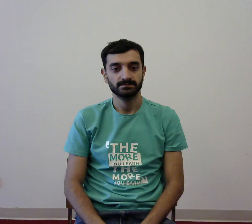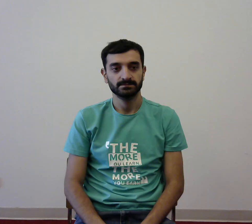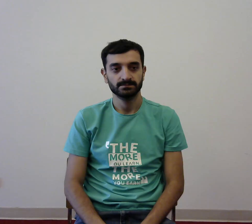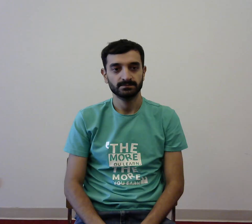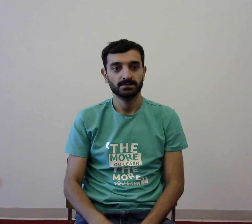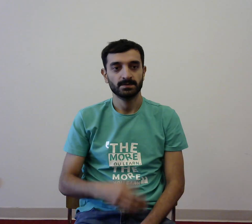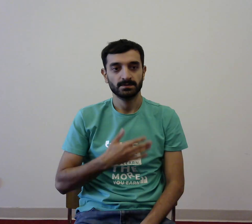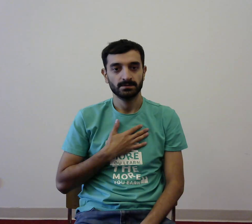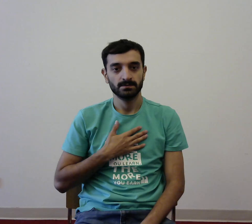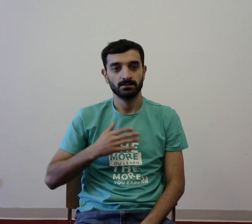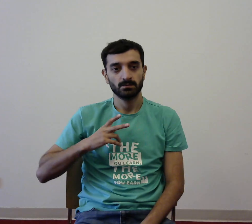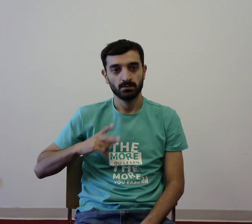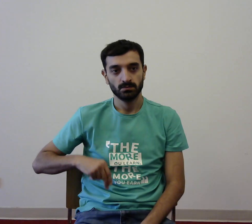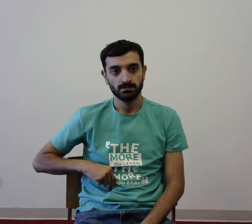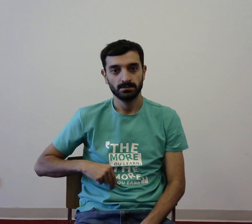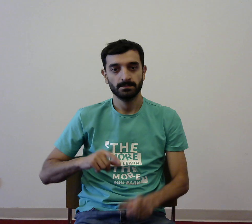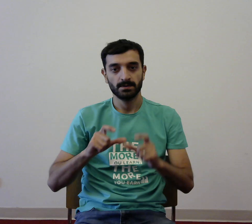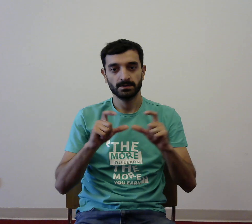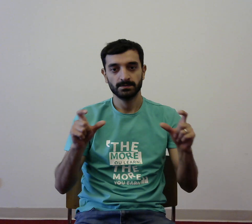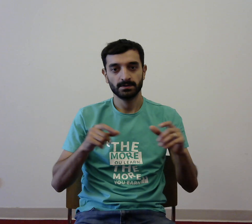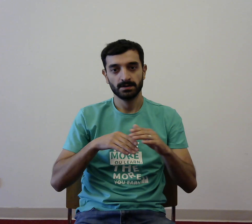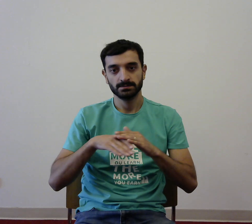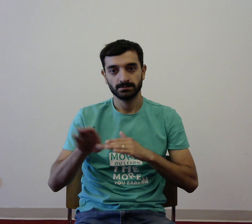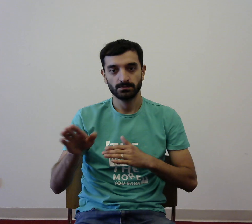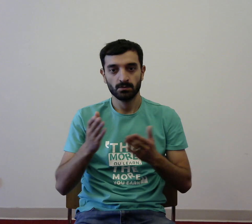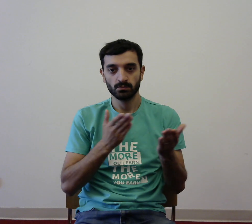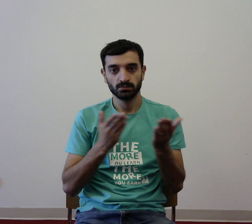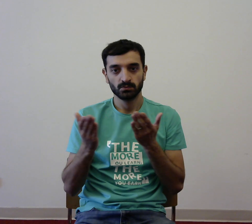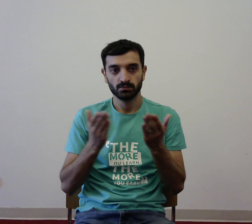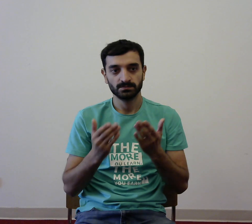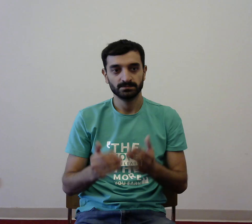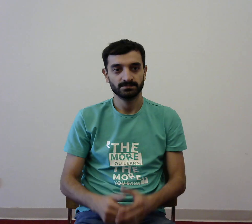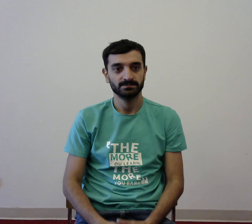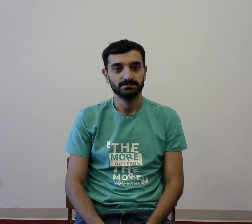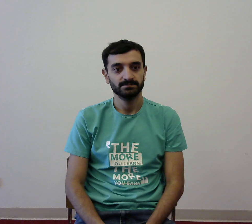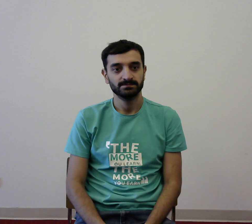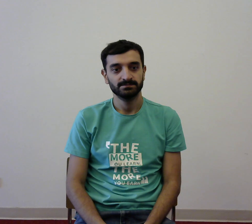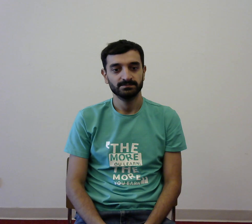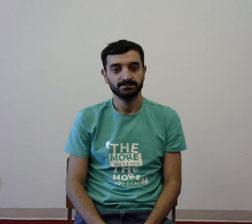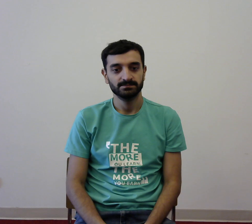Mənim qızım məktəbə gedir, oxuyur